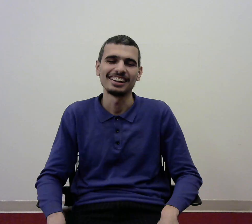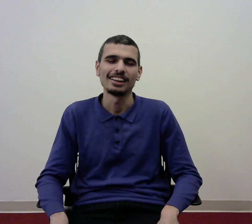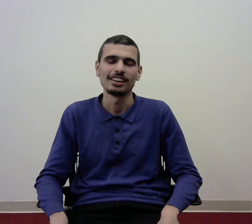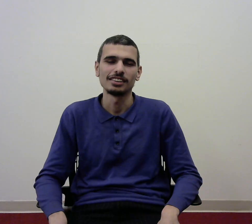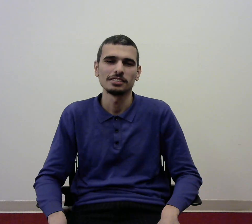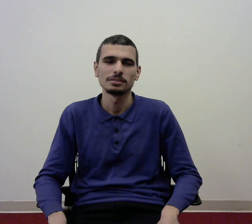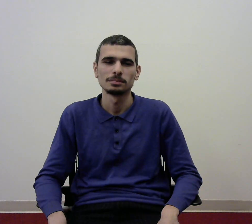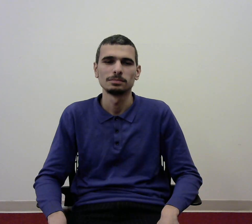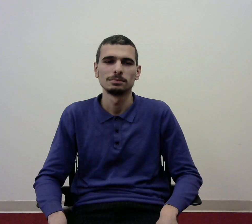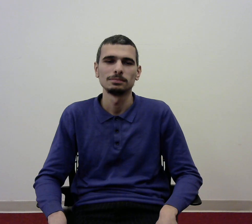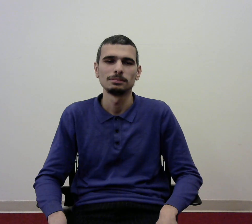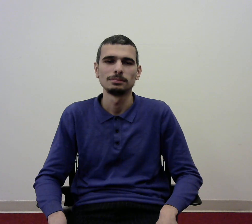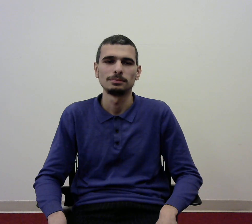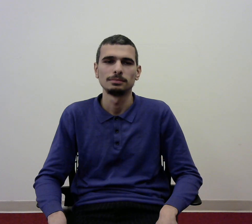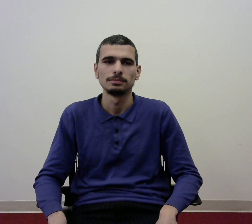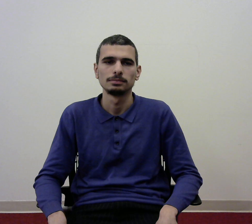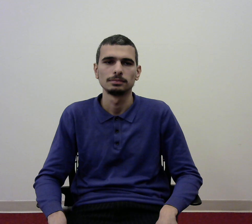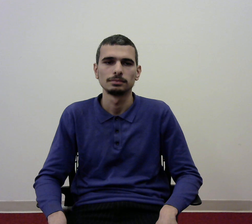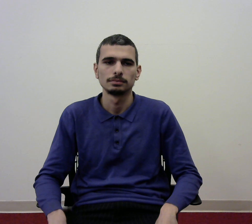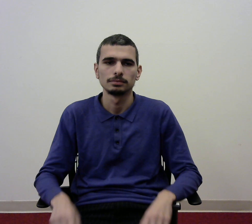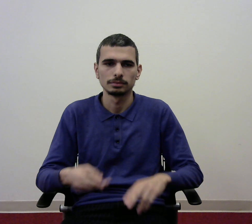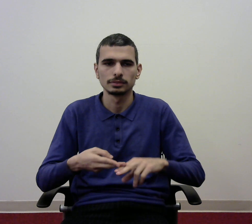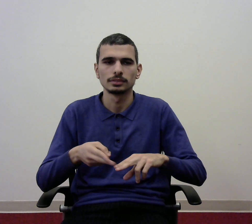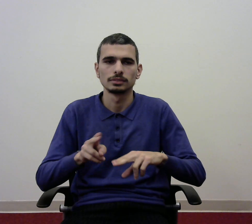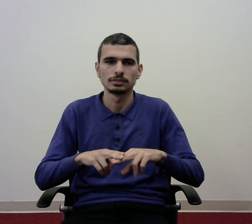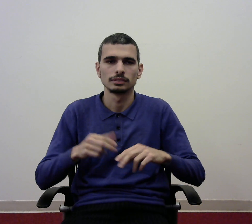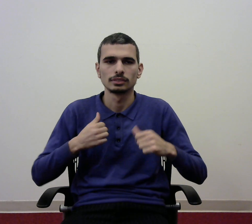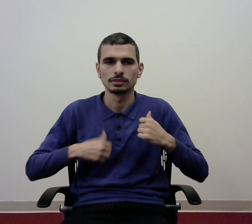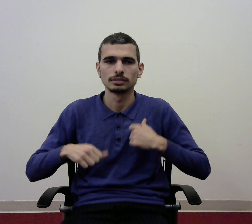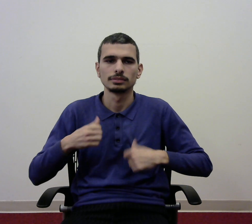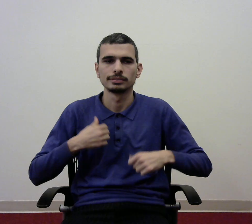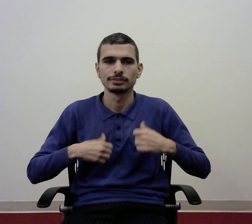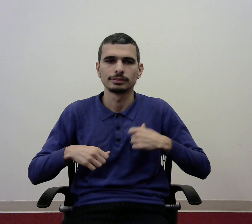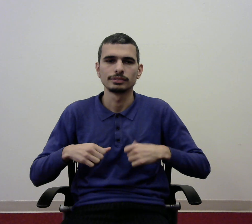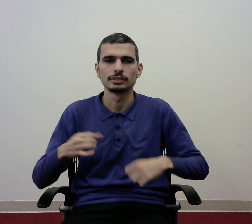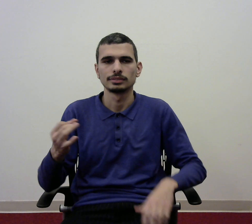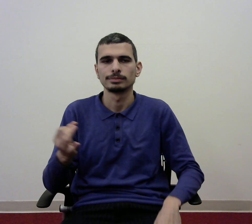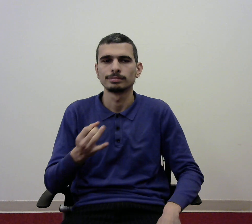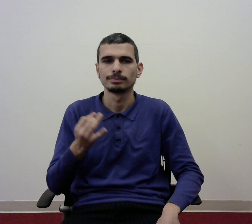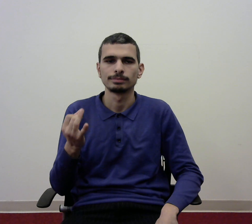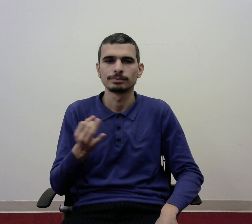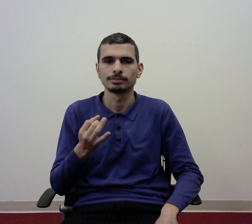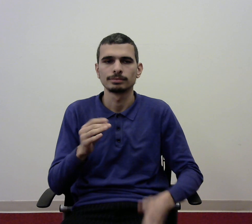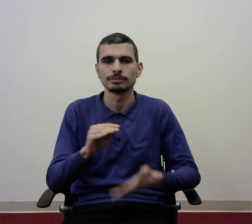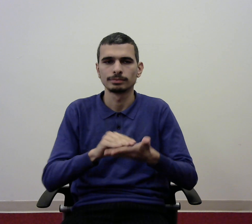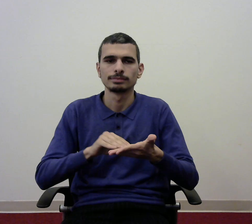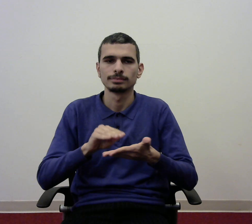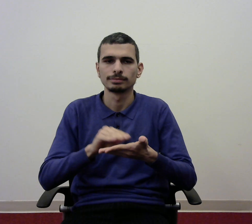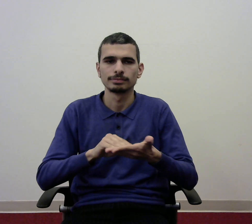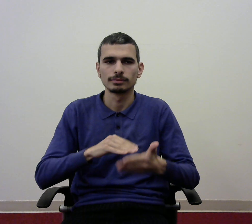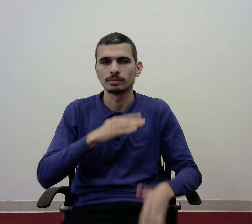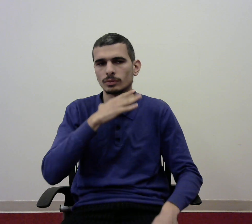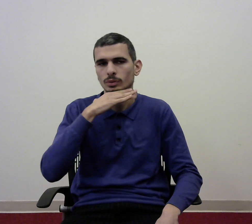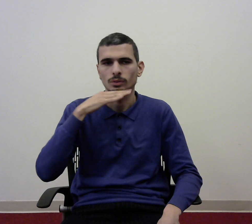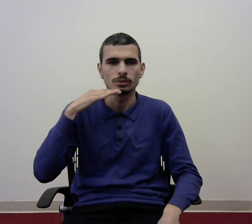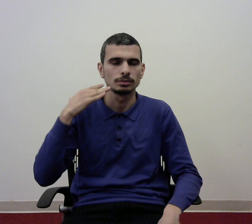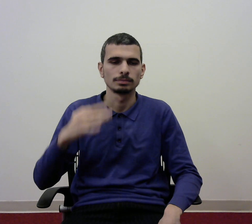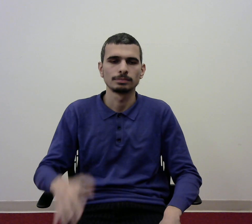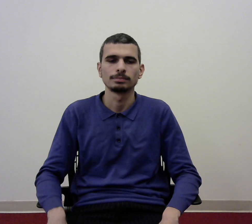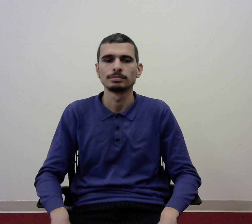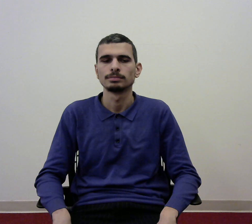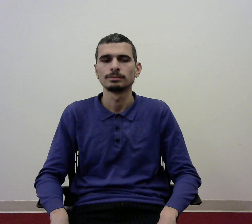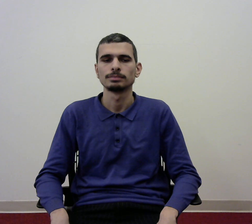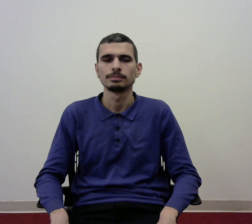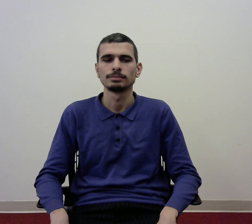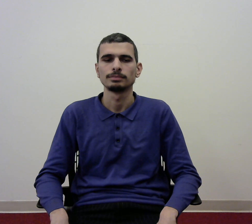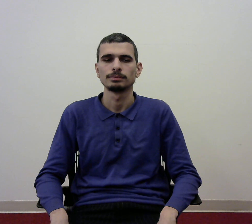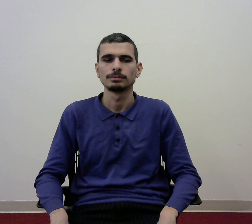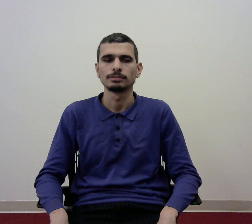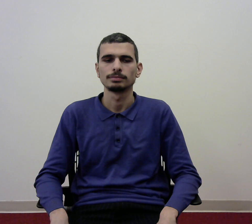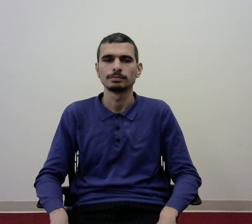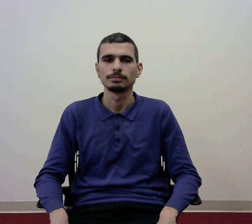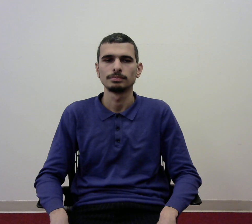Bu müəllimin maraqlı yazıları çoxdur